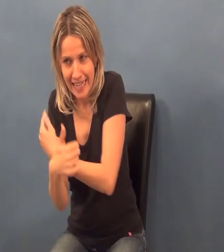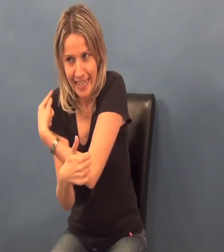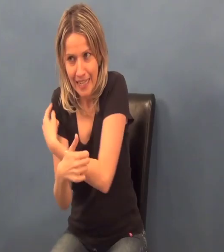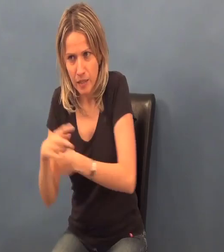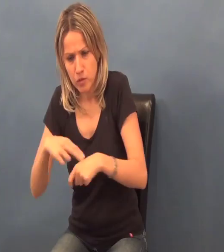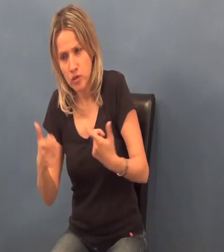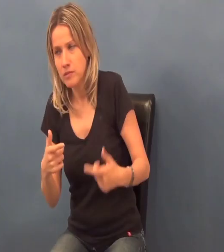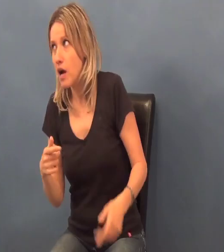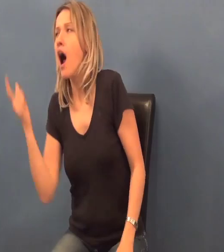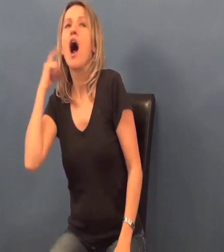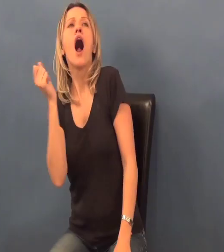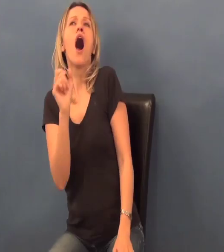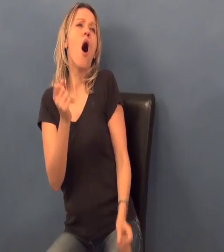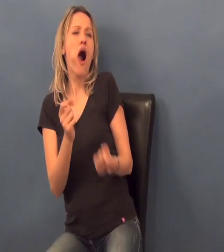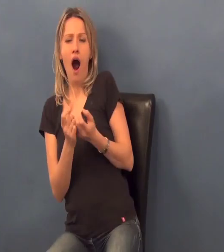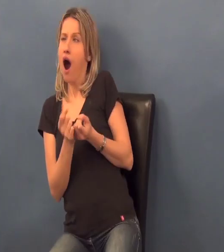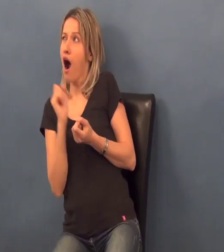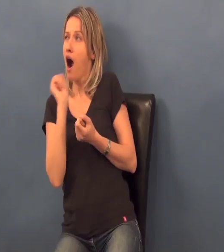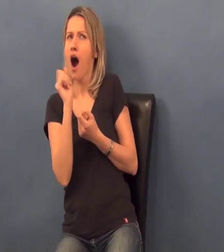Policjant pyta: co robisz? On udaje, że nic nie robi.